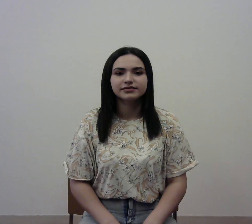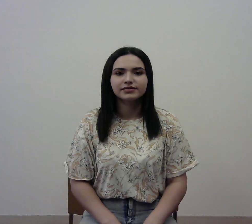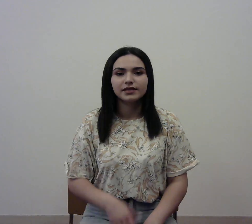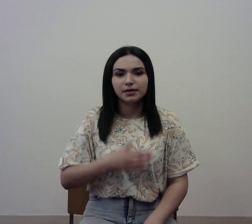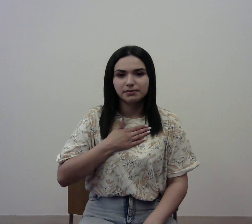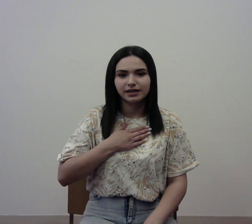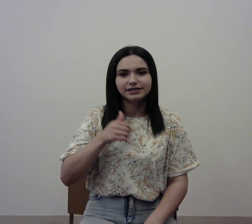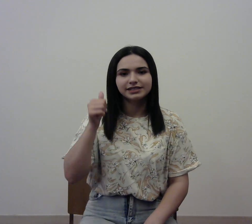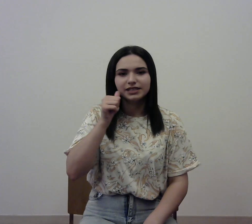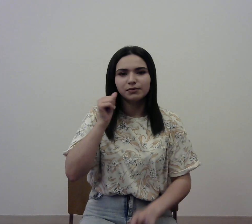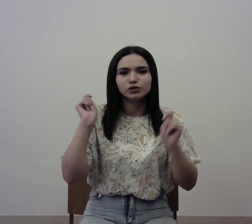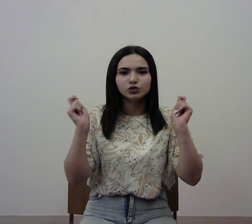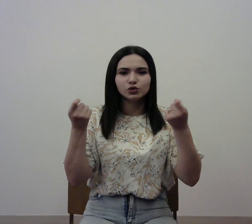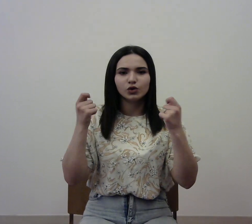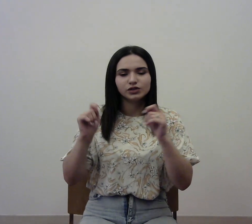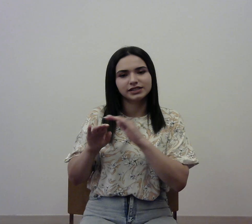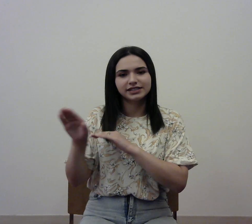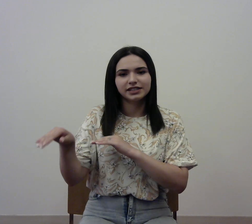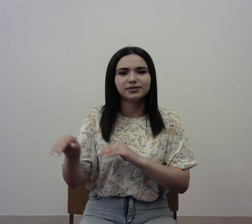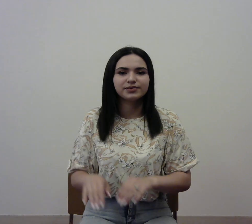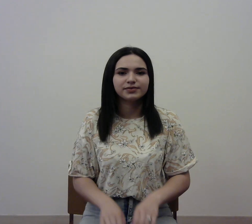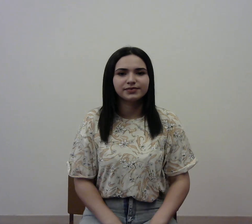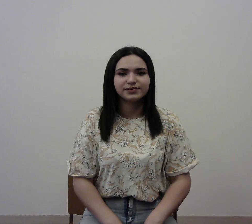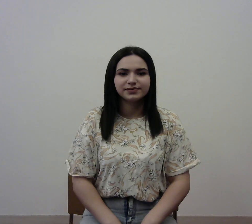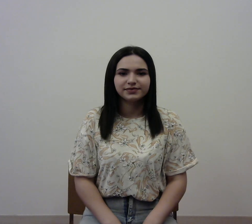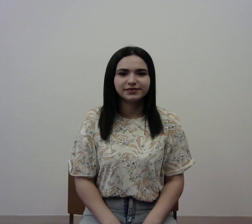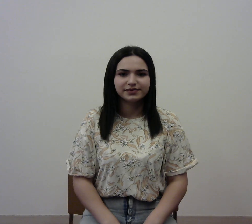Mən sabah toya gedirəm